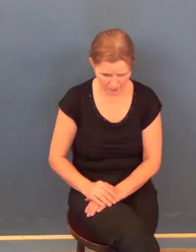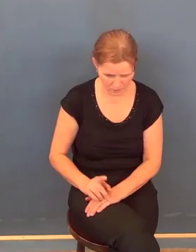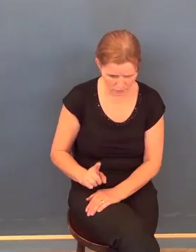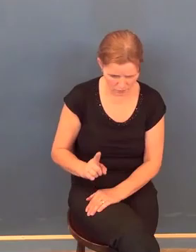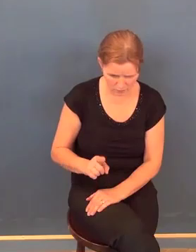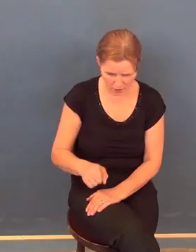Moment.